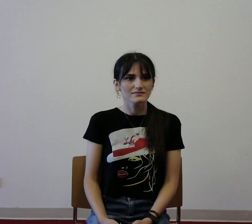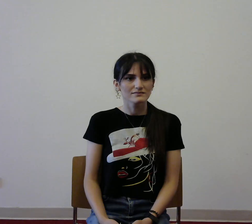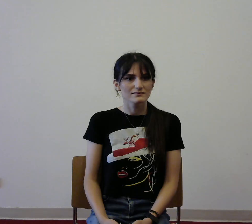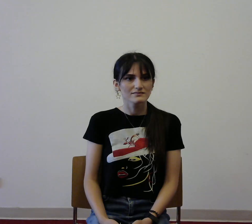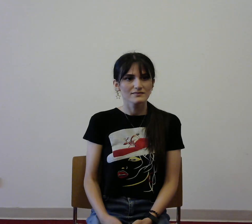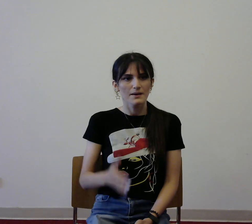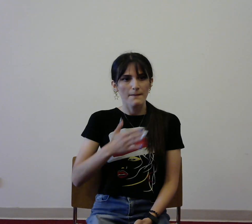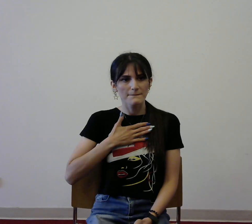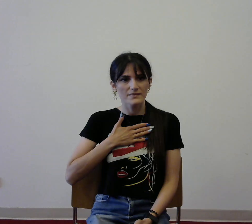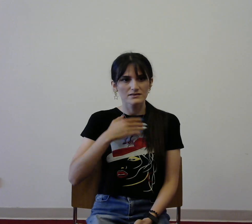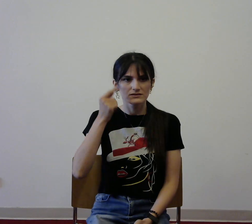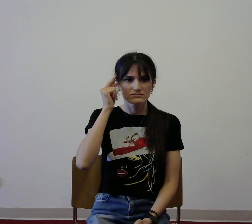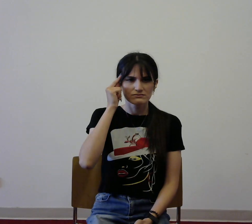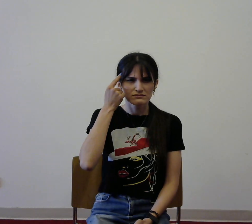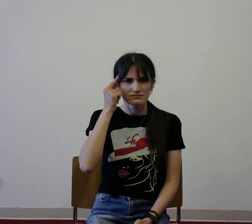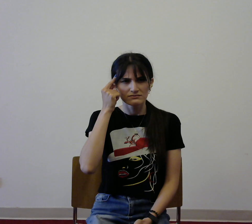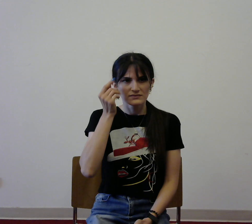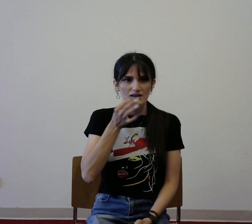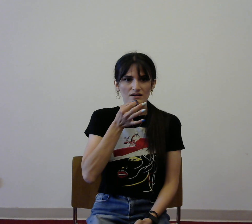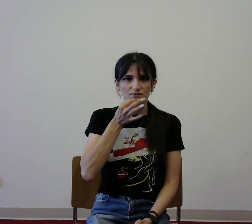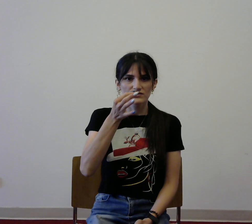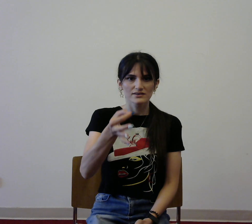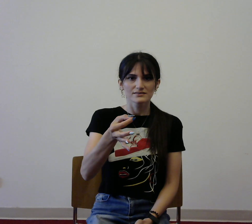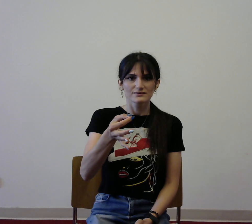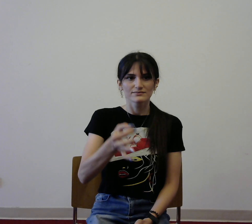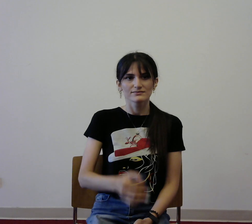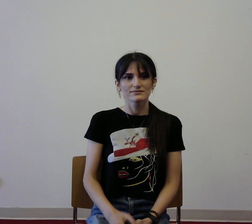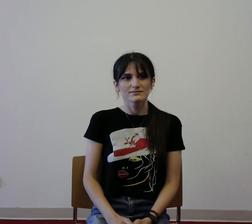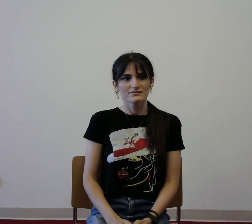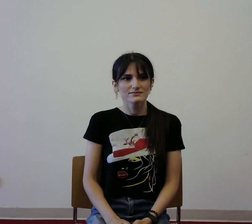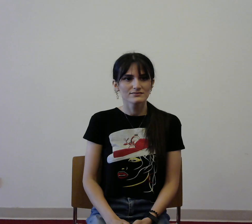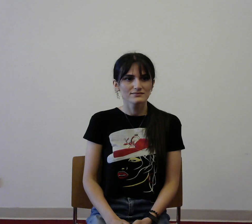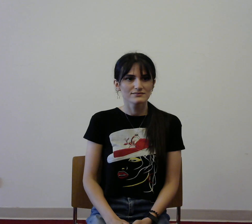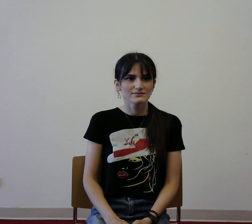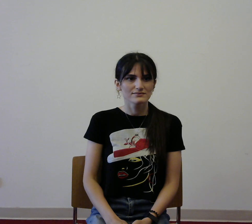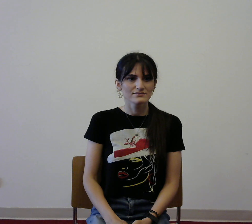Mən fikirləşim, deyərəm